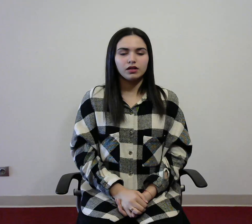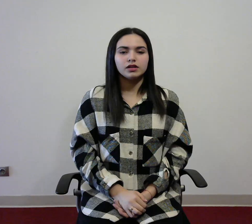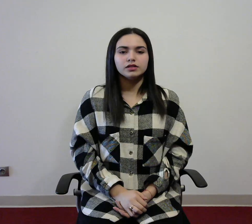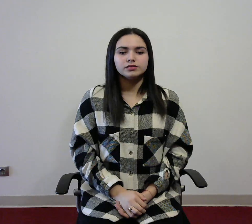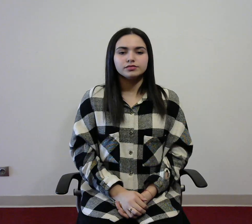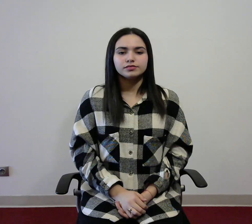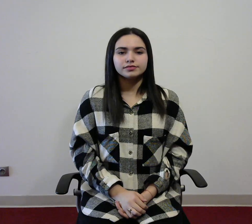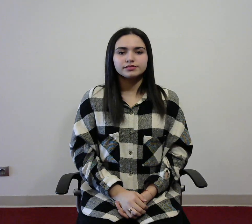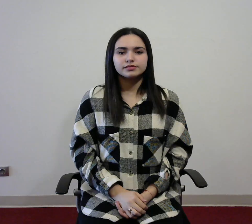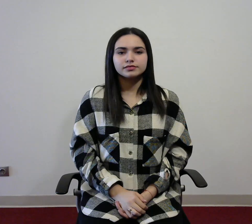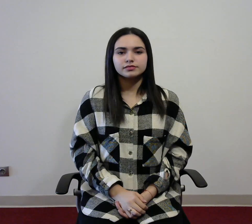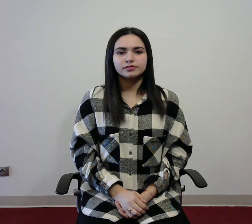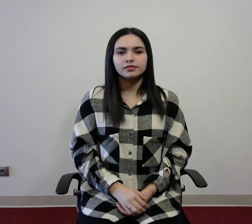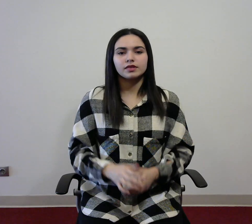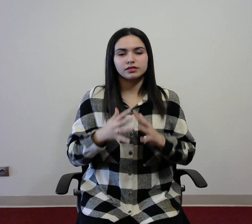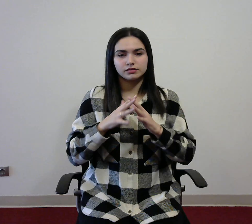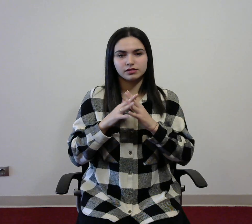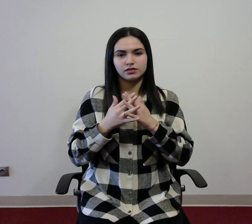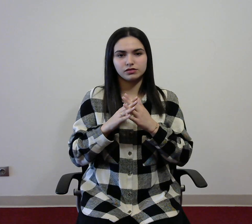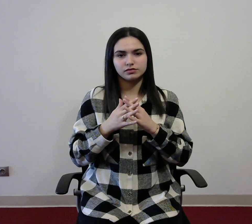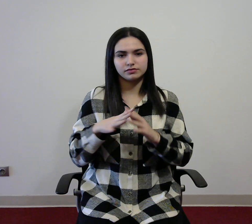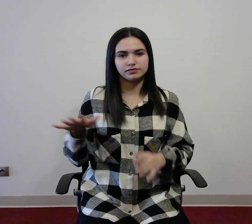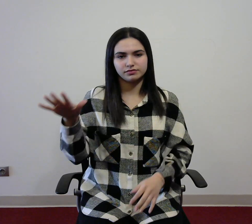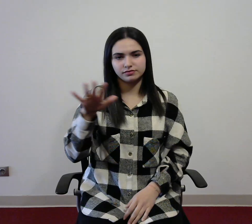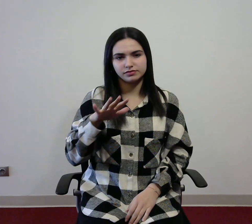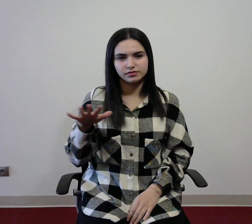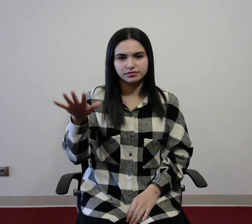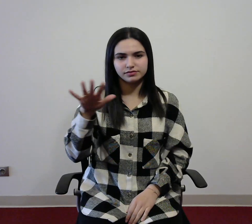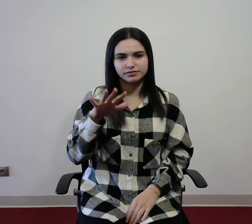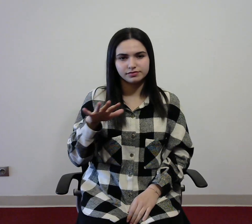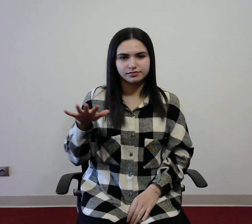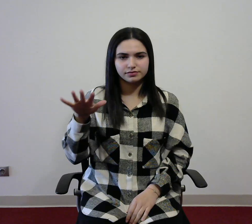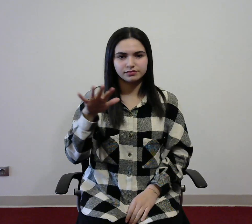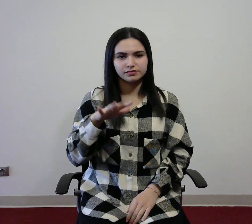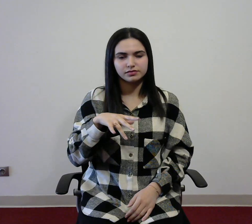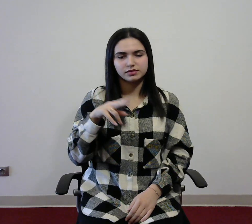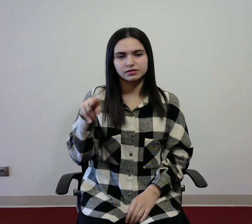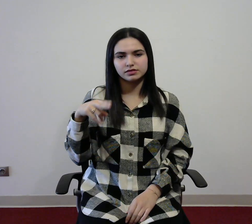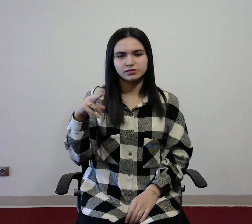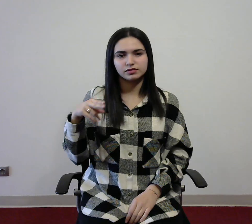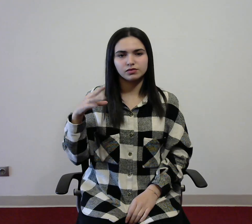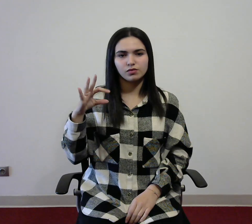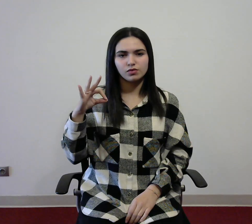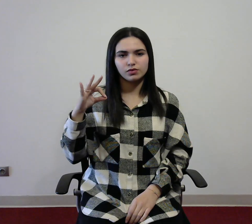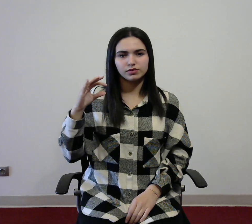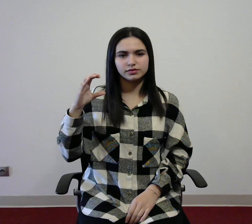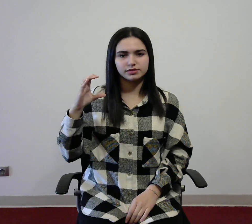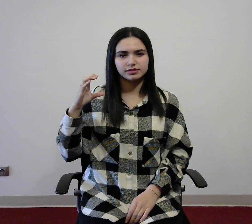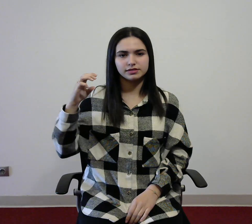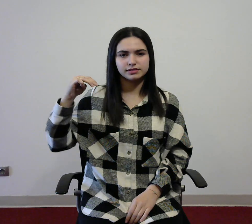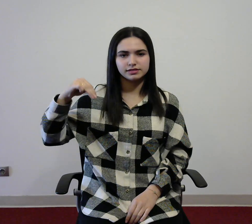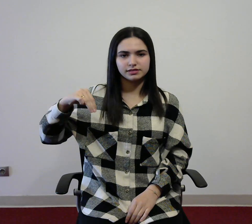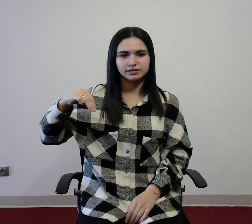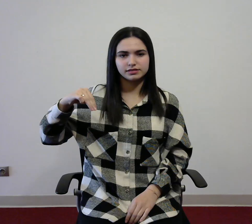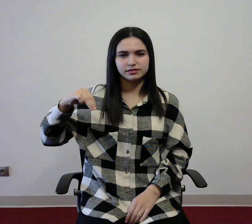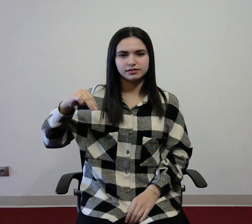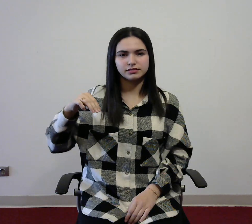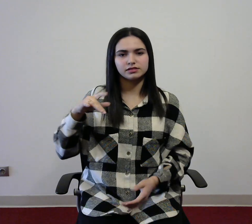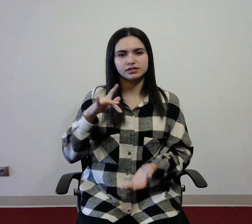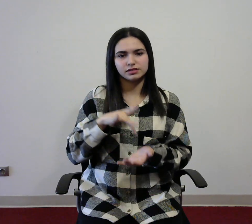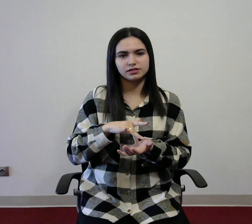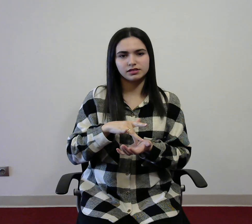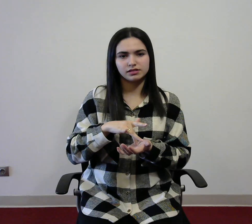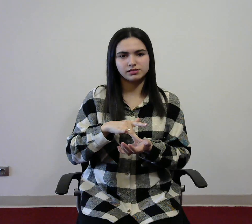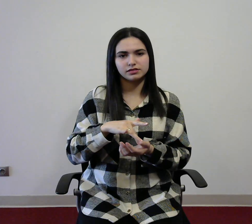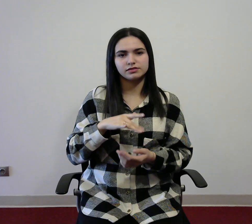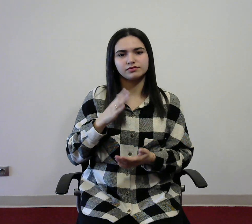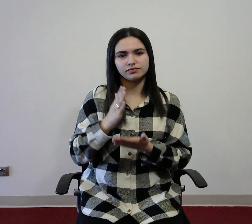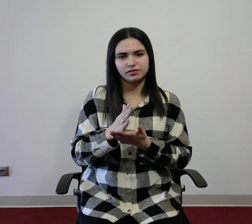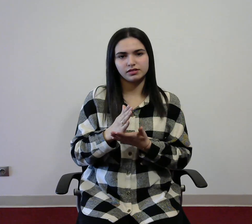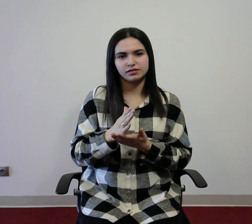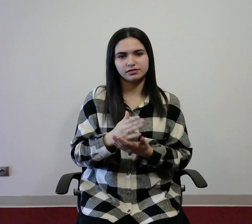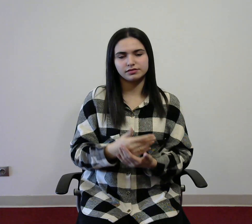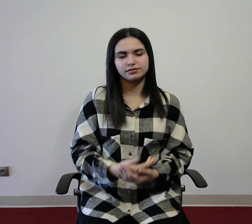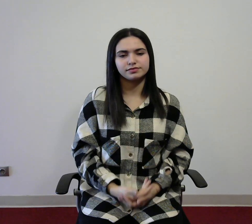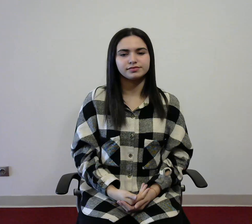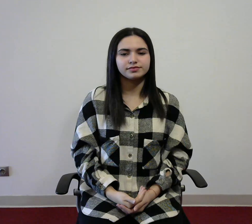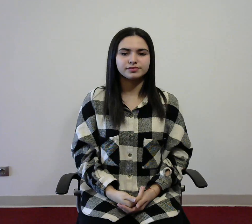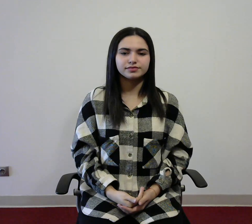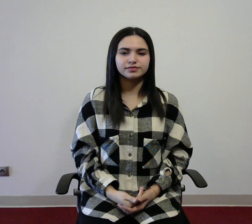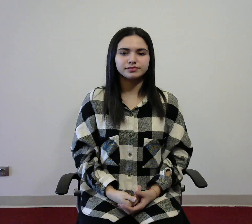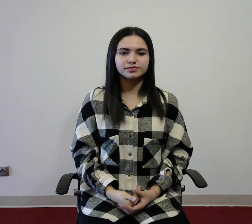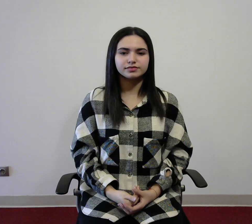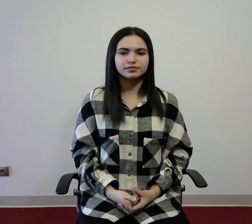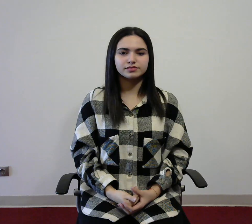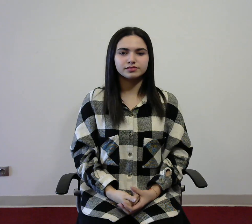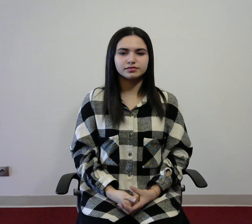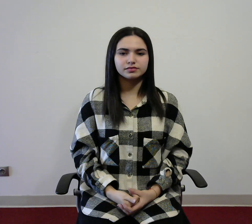Rayonlarda DOST Mərkəzləri varmı?